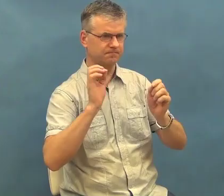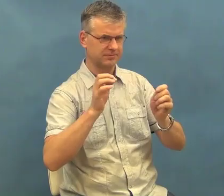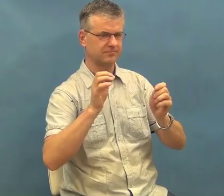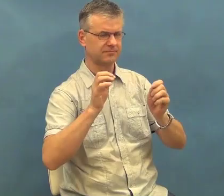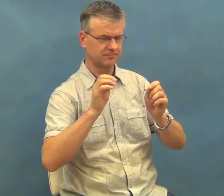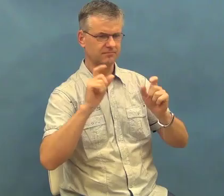Impreza.